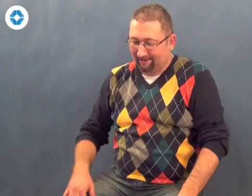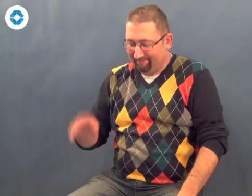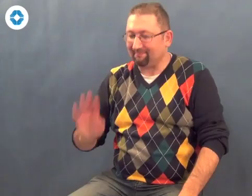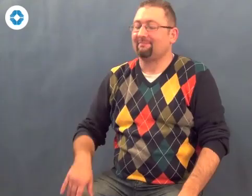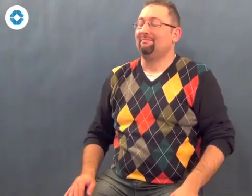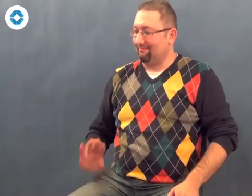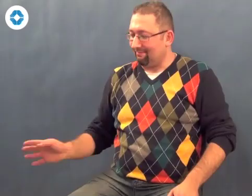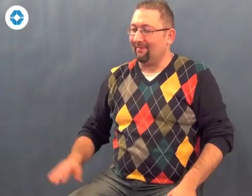Dobrze, koniec.